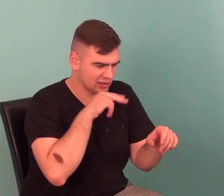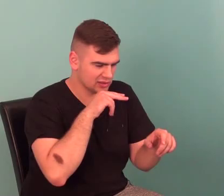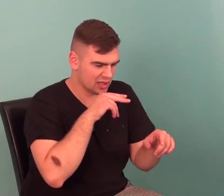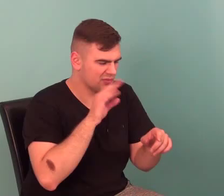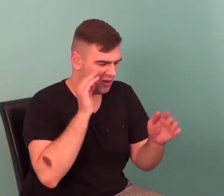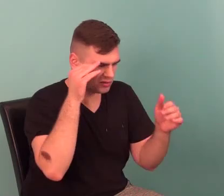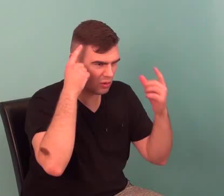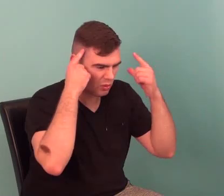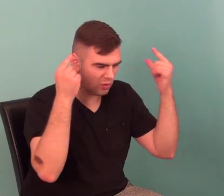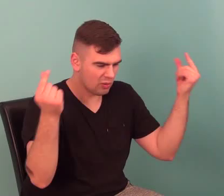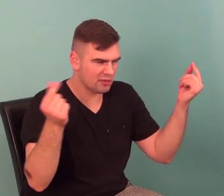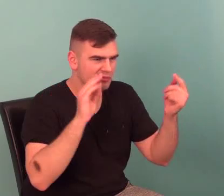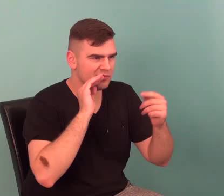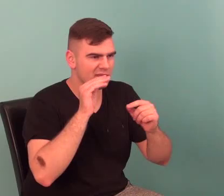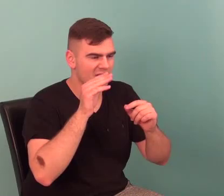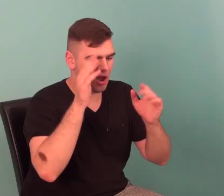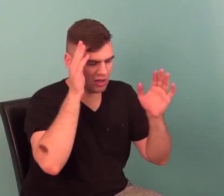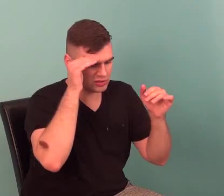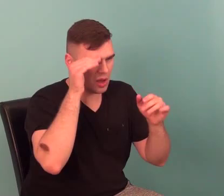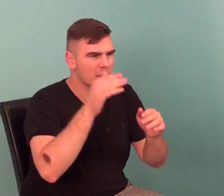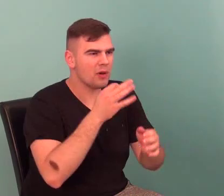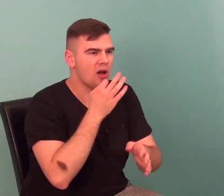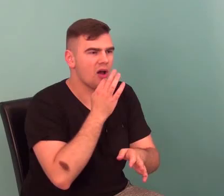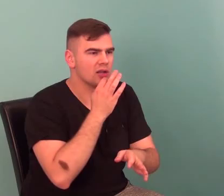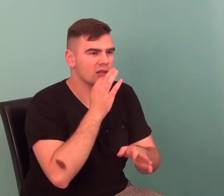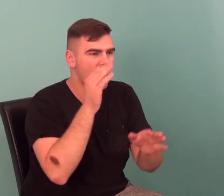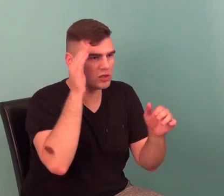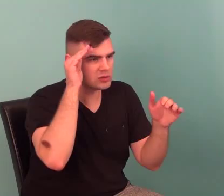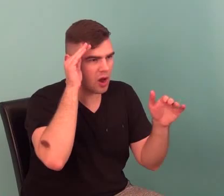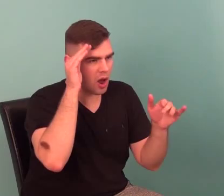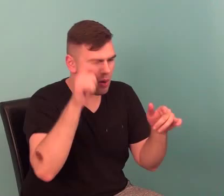Ale wygląda to na osła, takiego młodego.